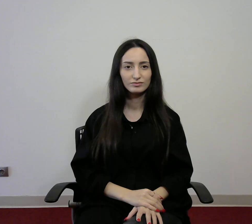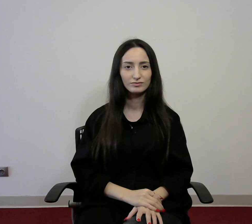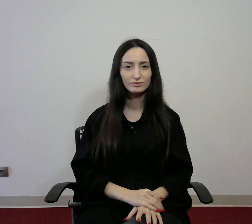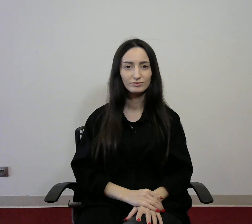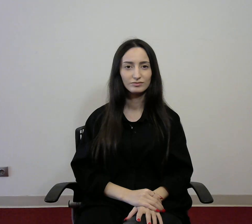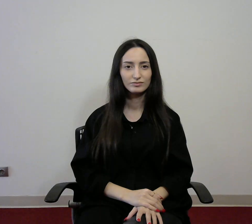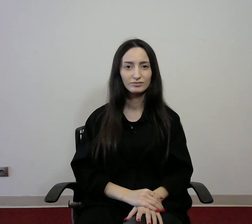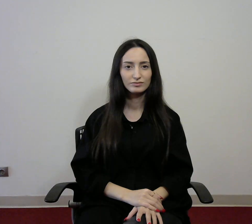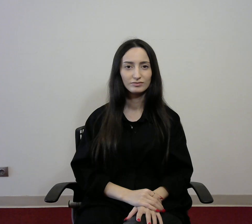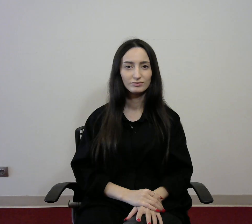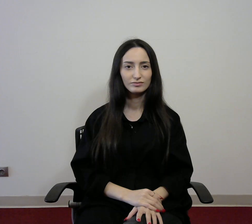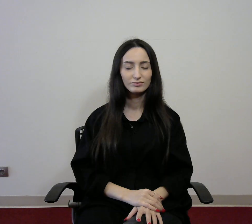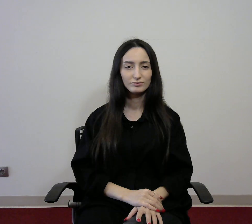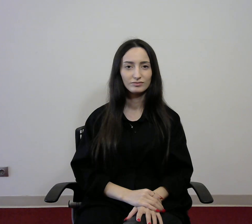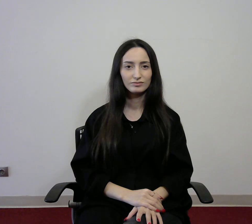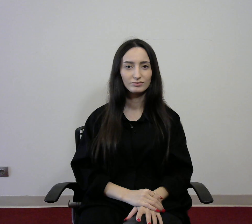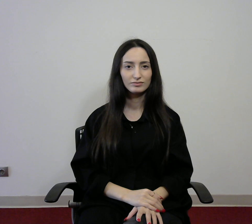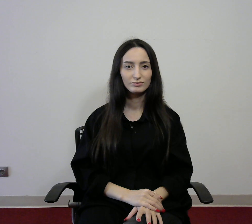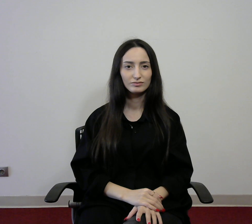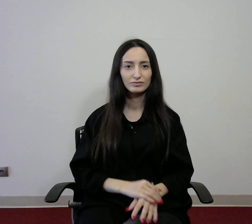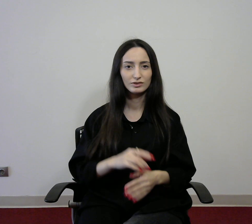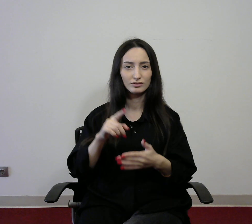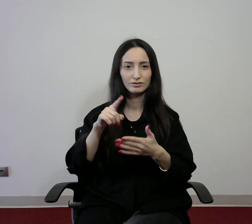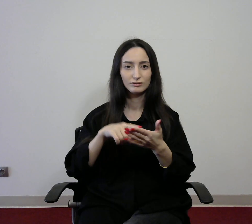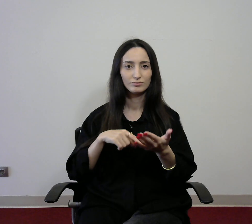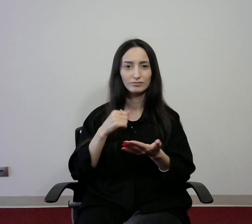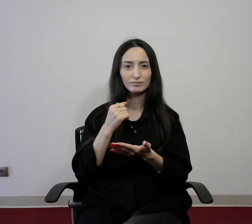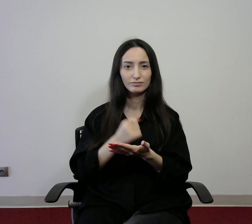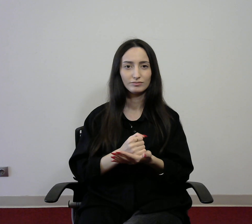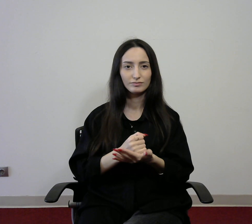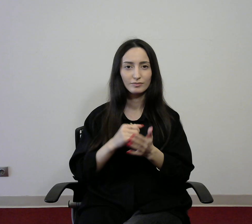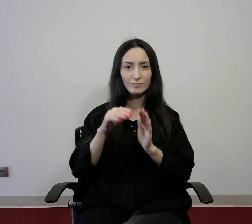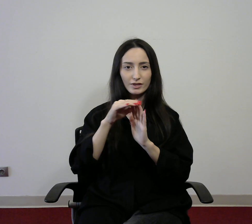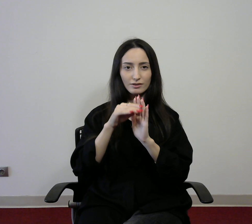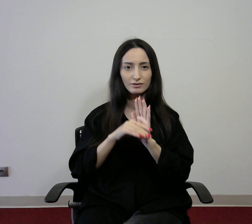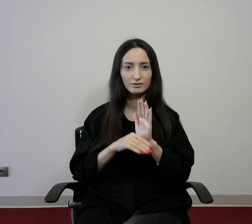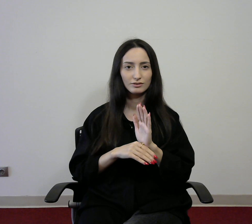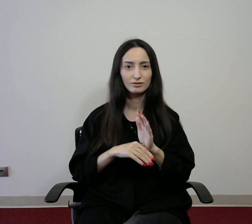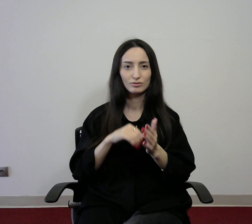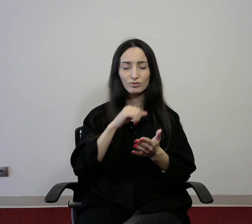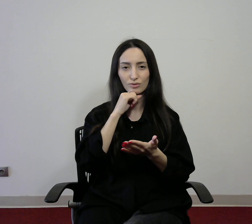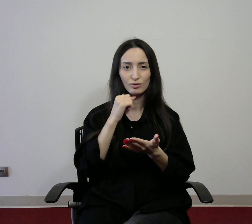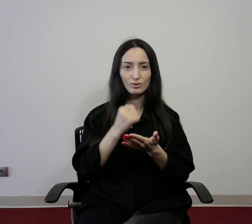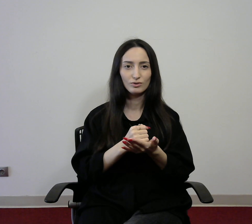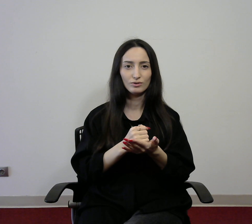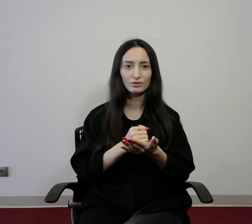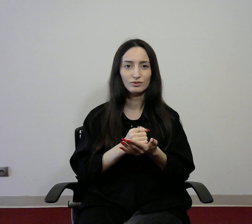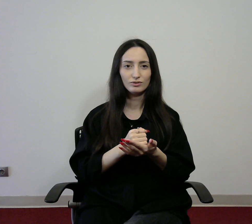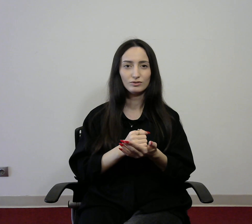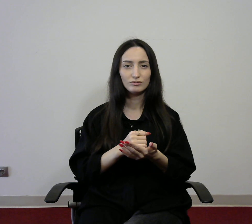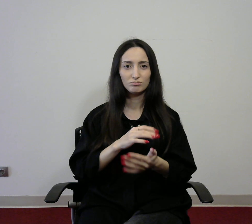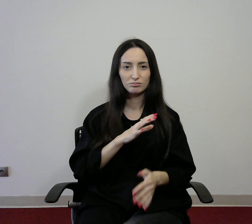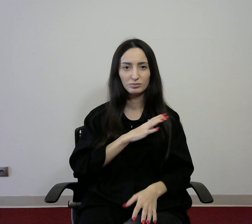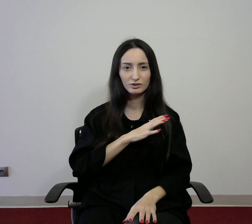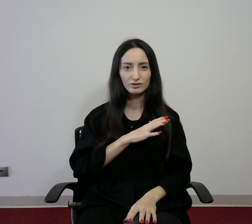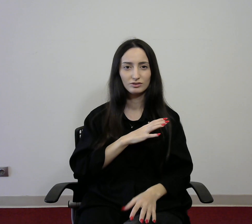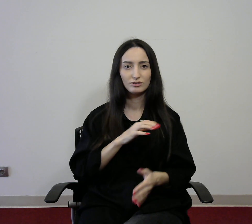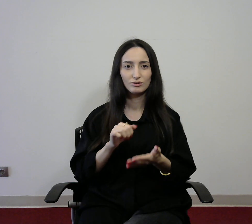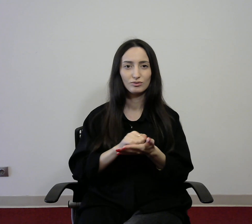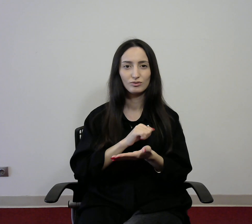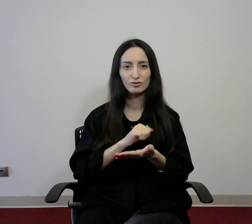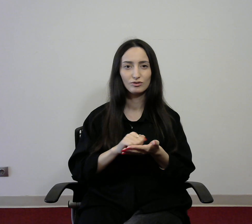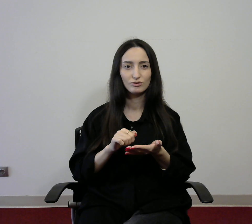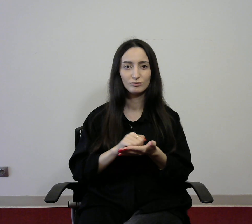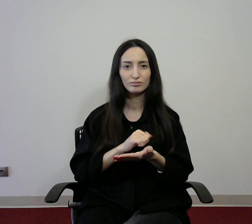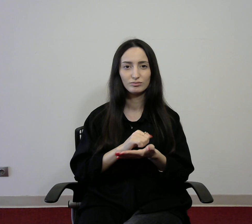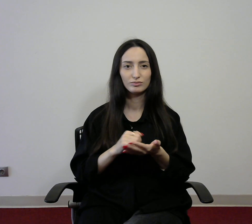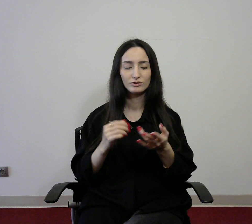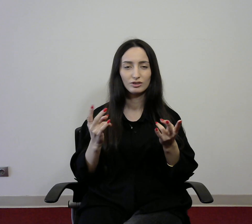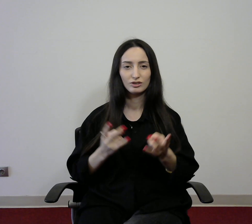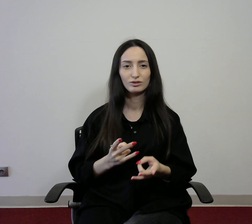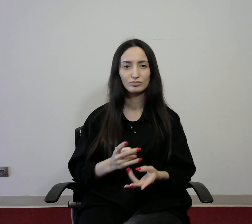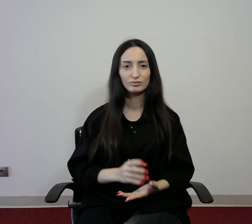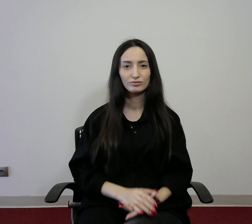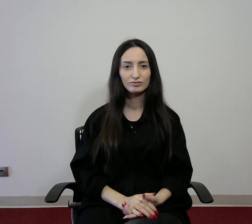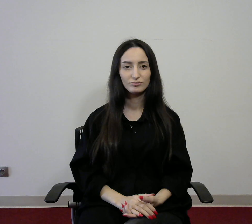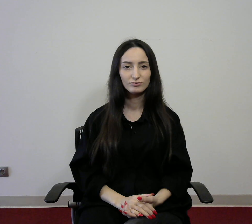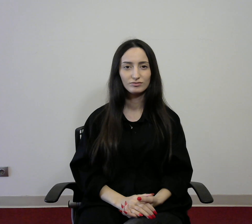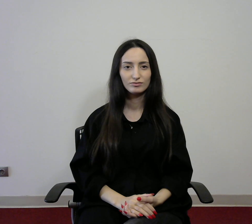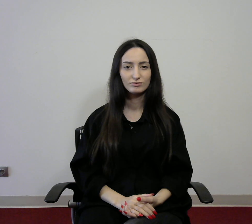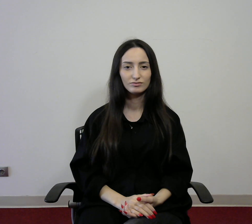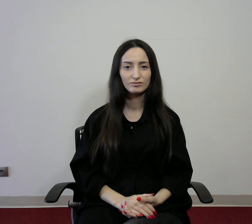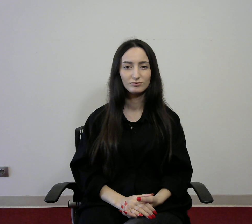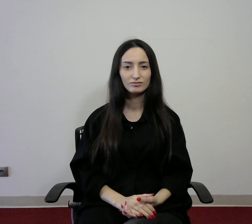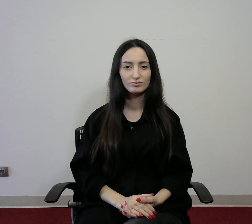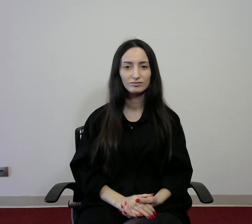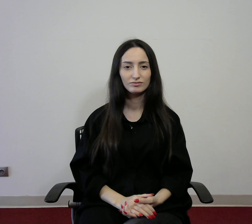Notarial qaydada təsdiq olunmuş sənədlər lazımdır